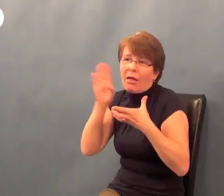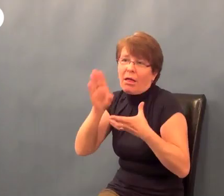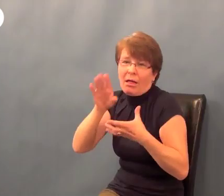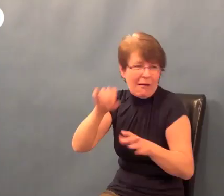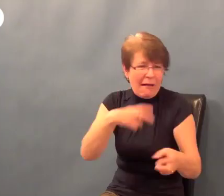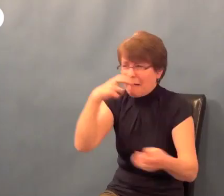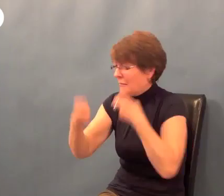Szukał dalej.